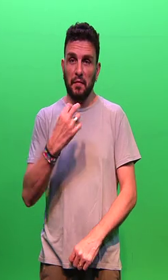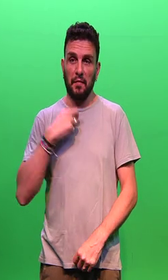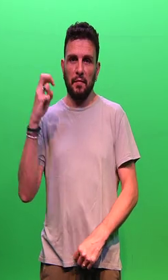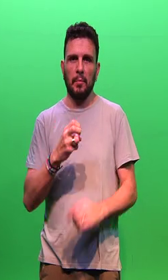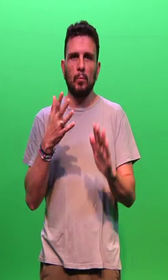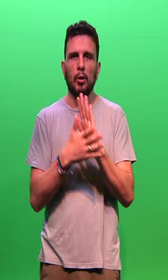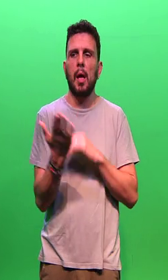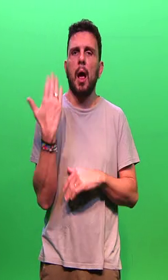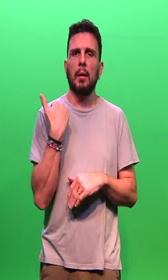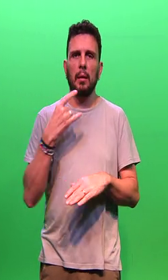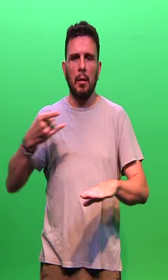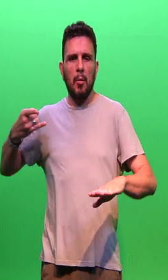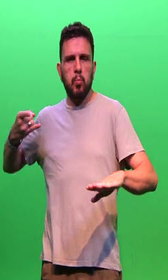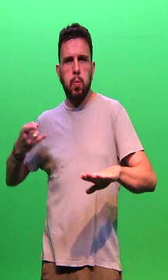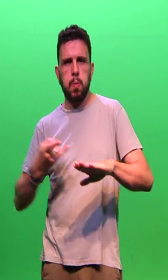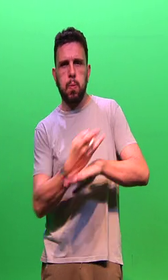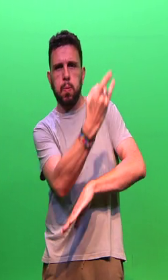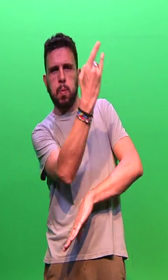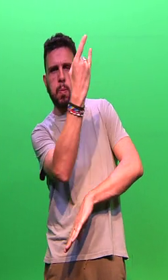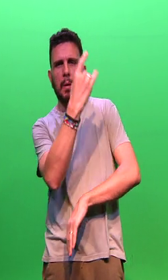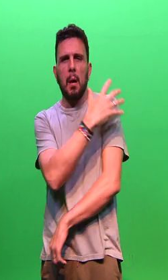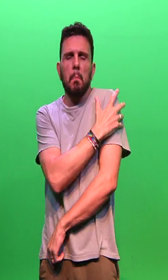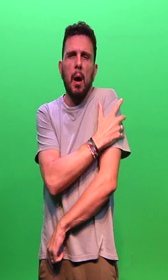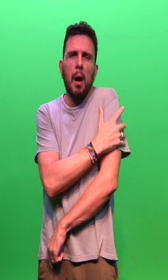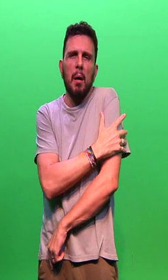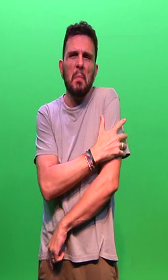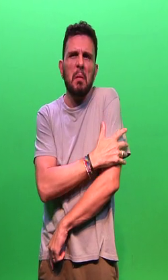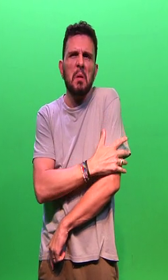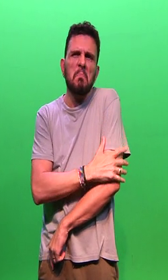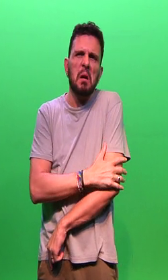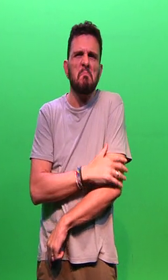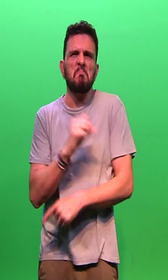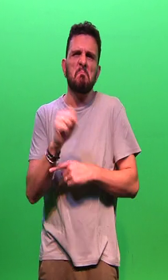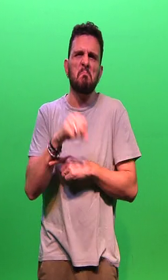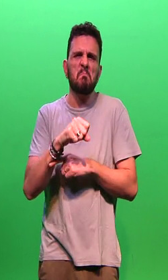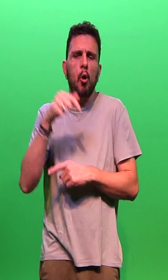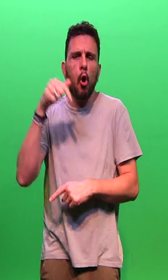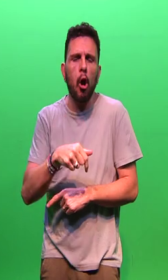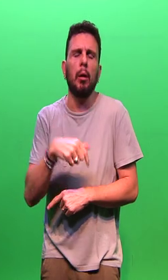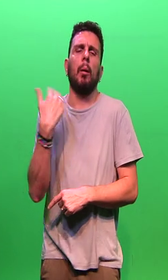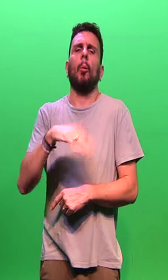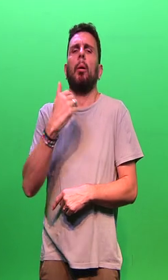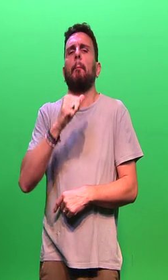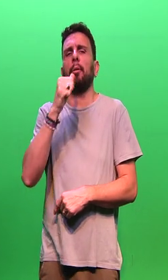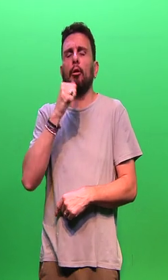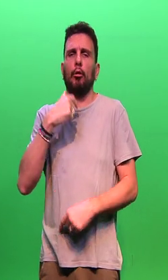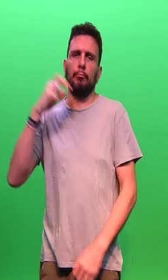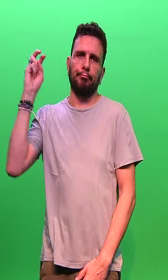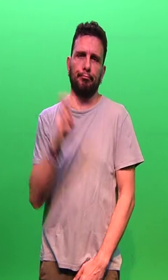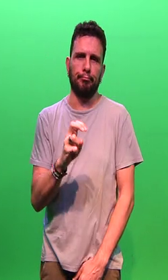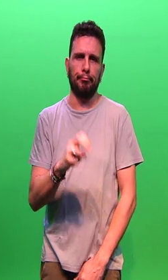La veritat és que vinc perquè ahir vaig caure amb la moto i em vaig fer mal al braç, no vaig fer gaire cas del mal, però avui ha anat a pitjor i al final he vingut.